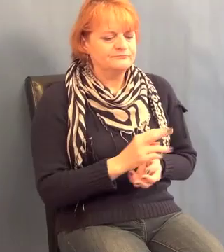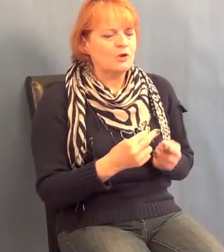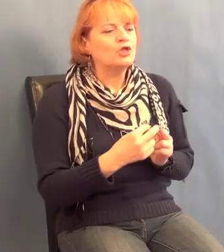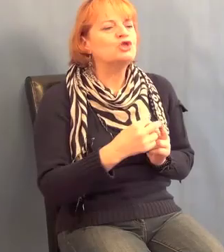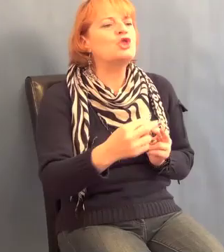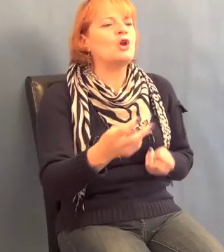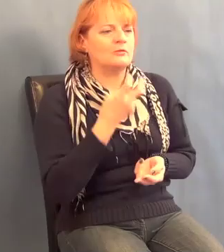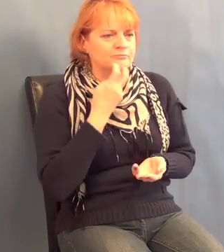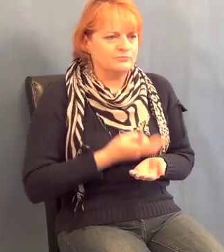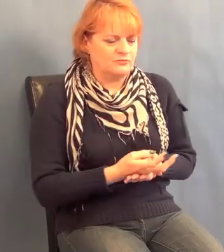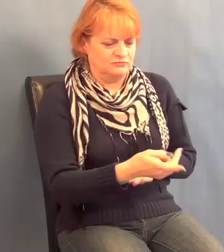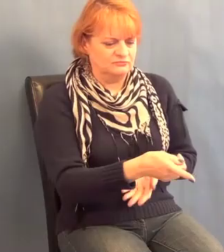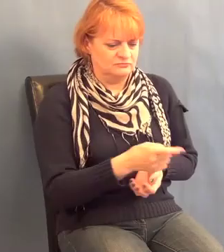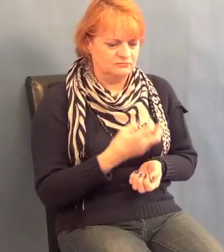Nie, tor saneczkowy, on działa na prąd.